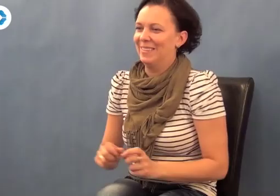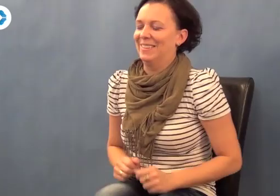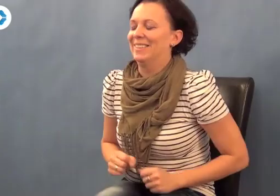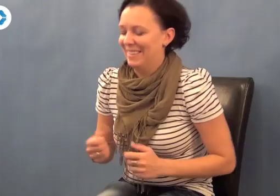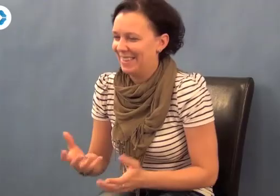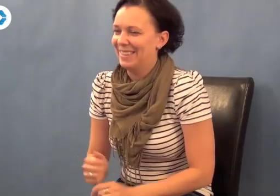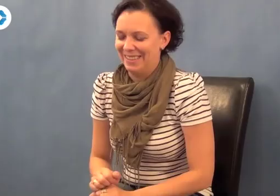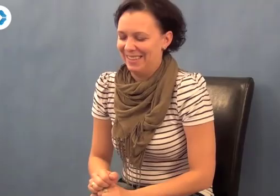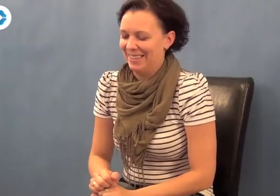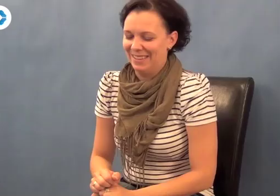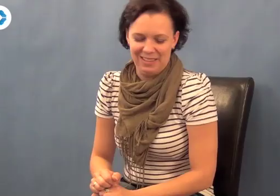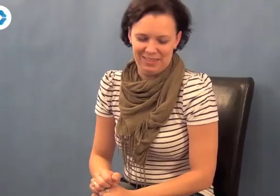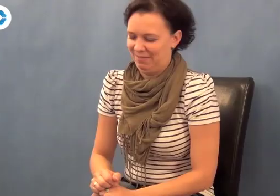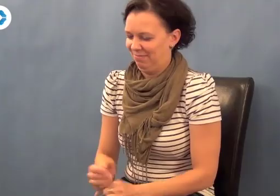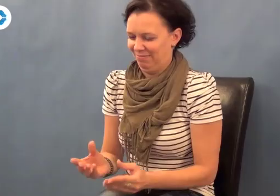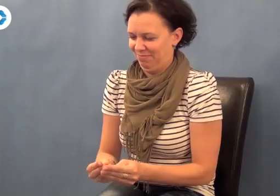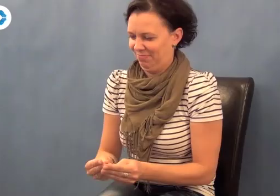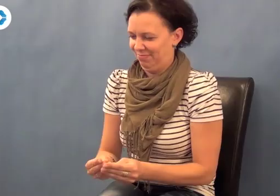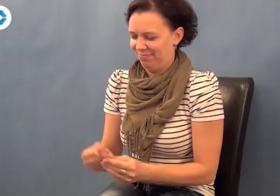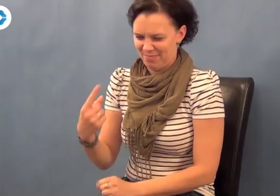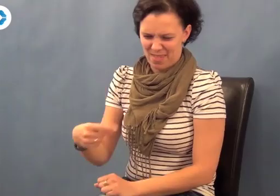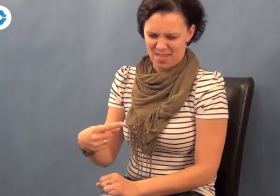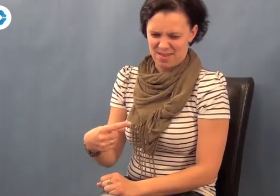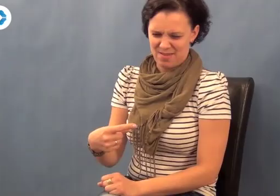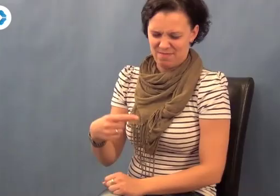Wkładając gruszki do kosza, zauważa, że kosz zniknął, brakuje jednego.